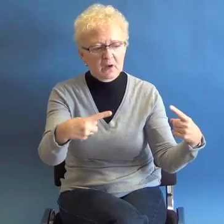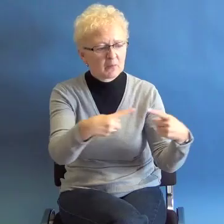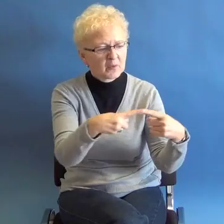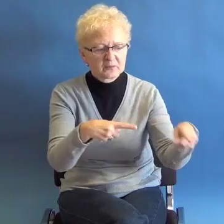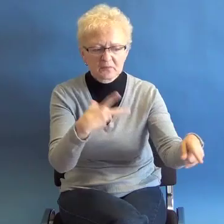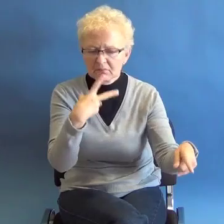Nie.